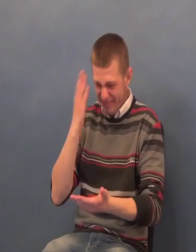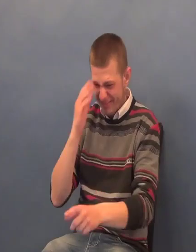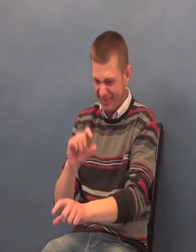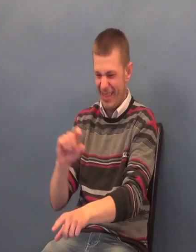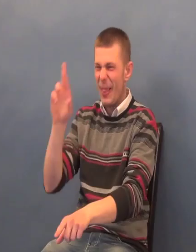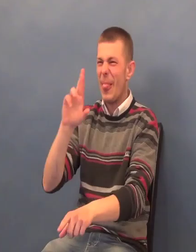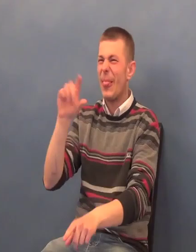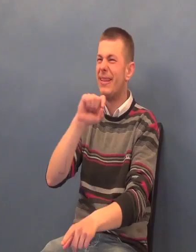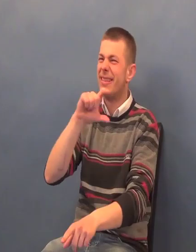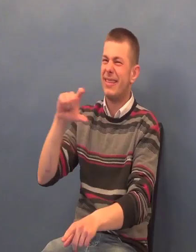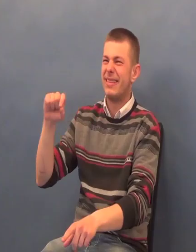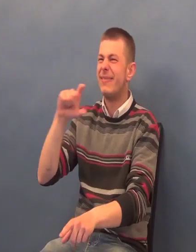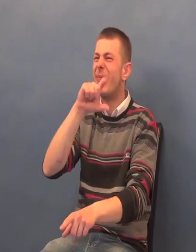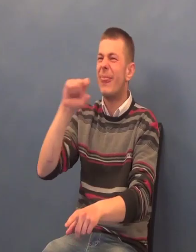Ten niebieski pasek.